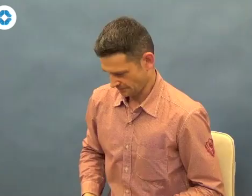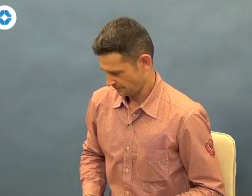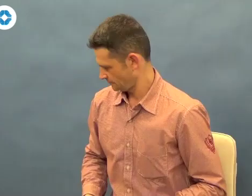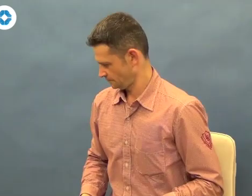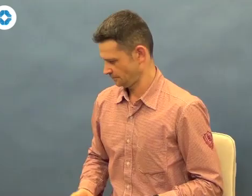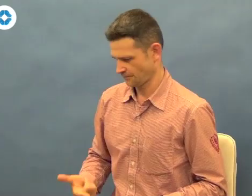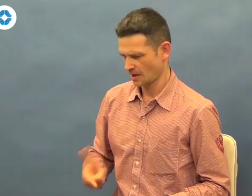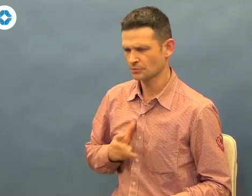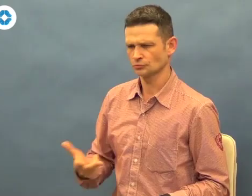Są dwa kosze, a były trzy.